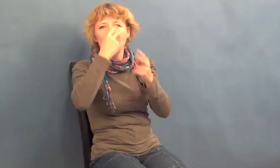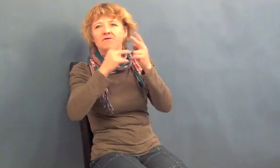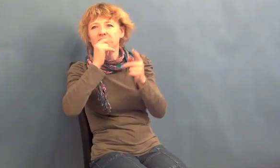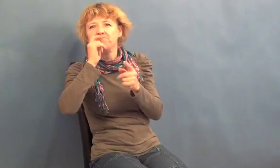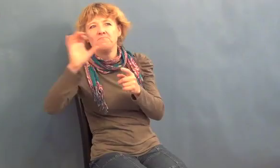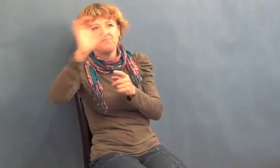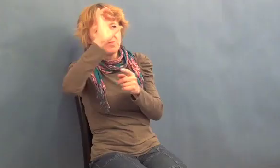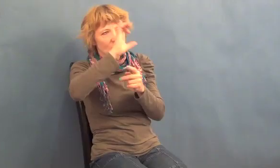Podziwiają.